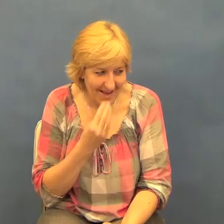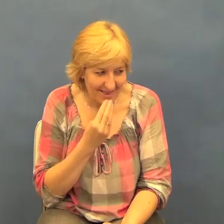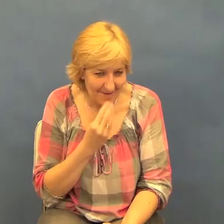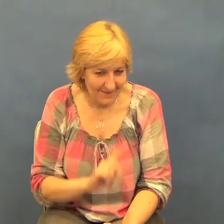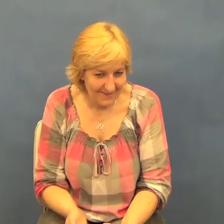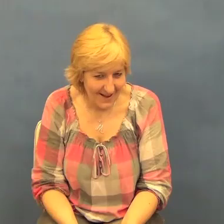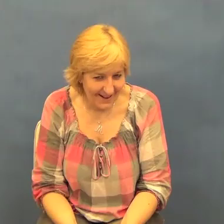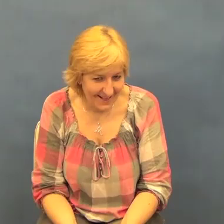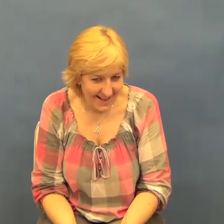Nie wolno jeść.